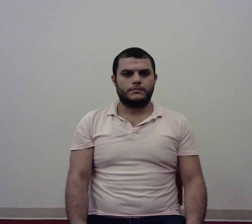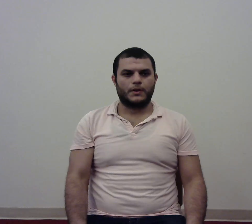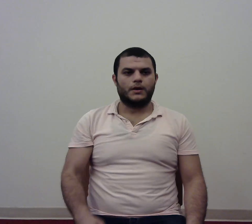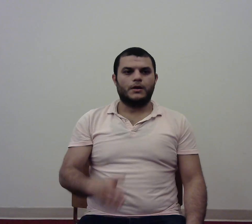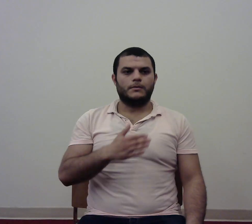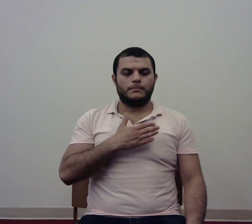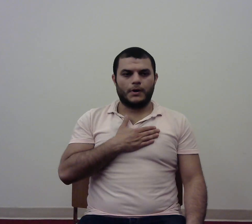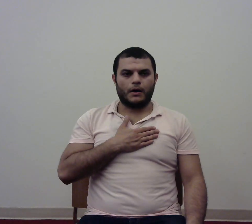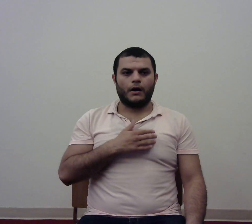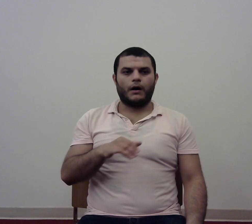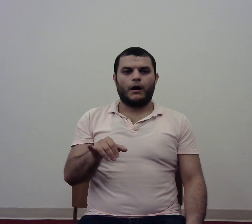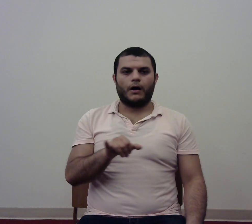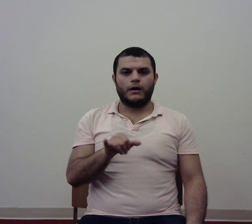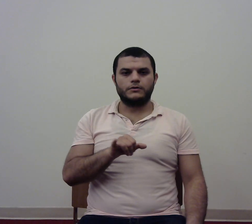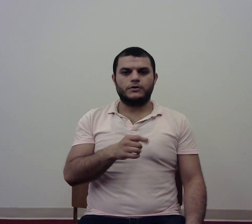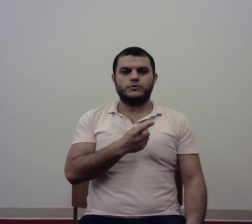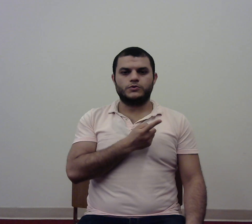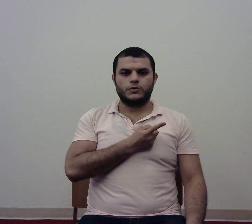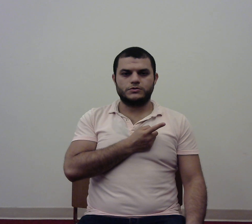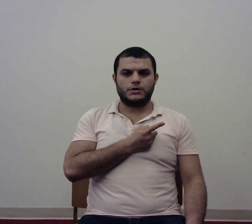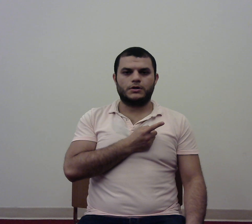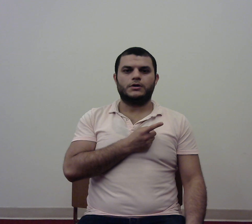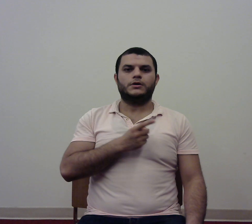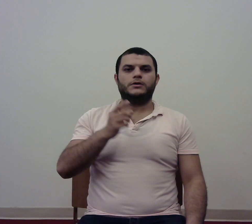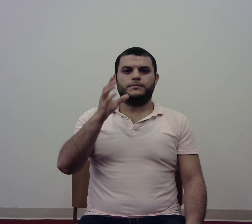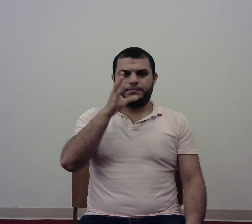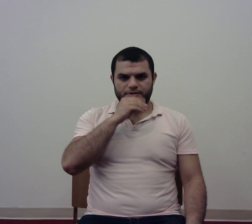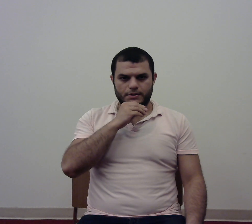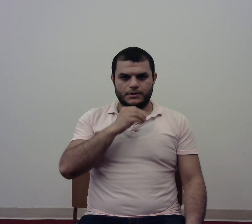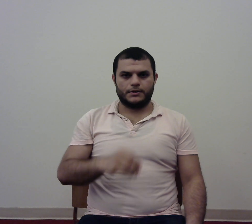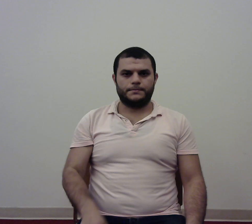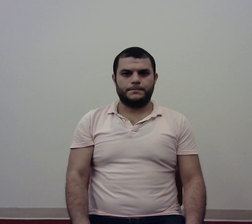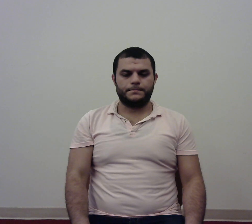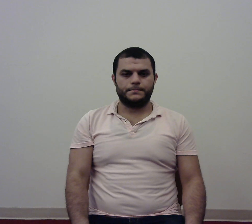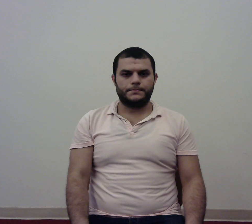Mən harda gözləyə bilərəm?